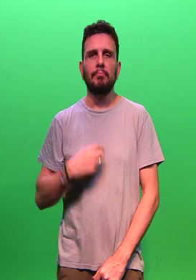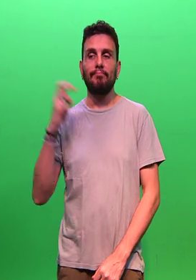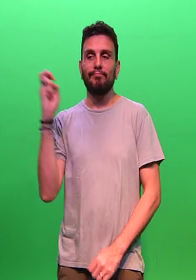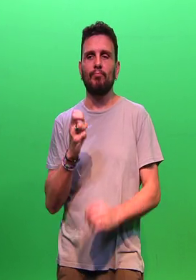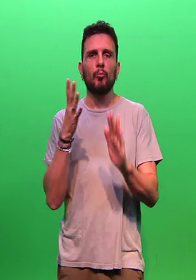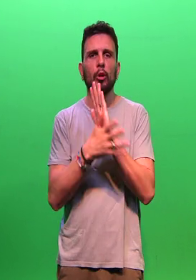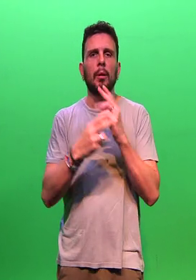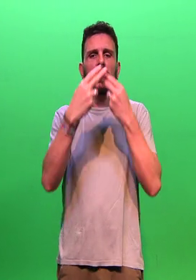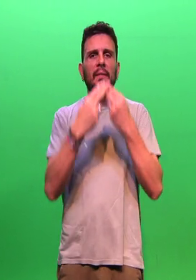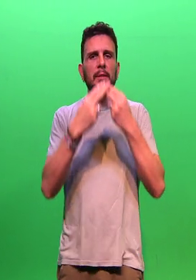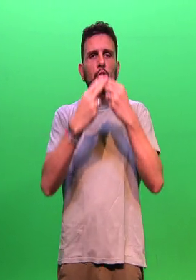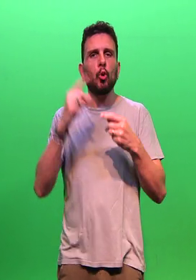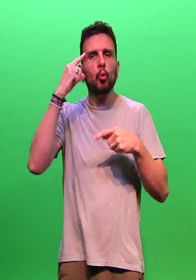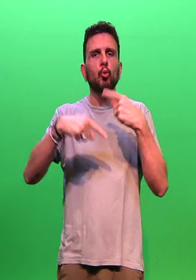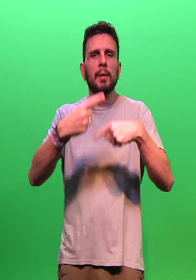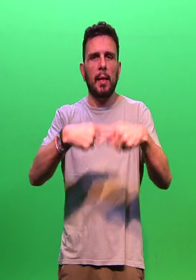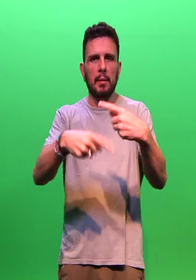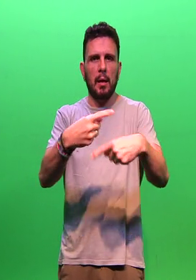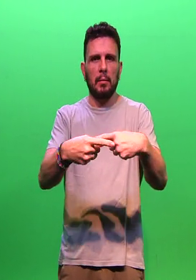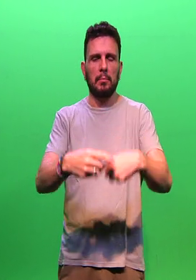Vinc a fer-me una revisió rutinària.